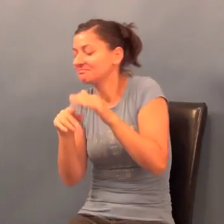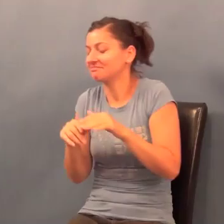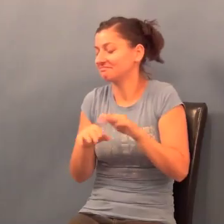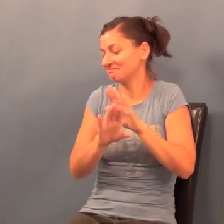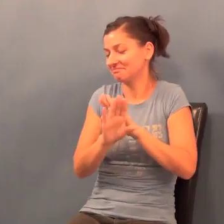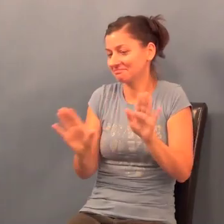Tyle.